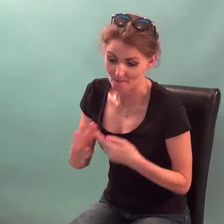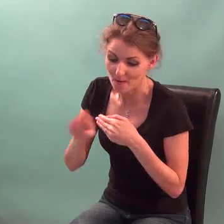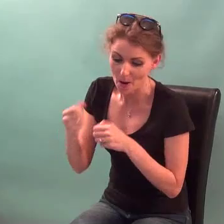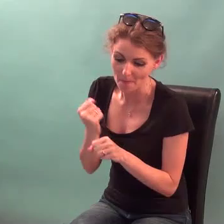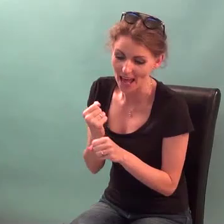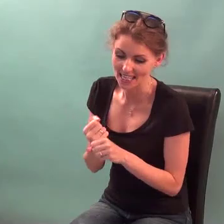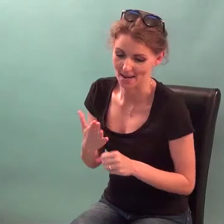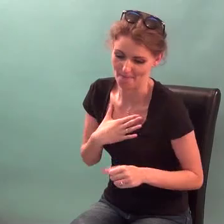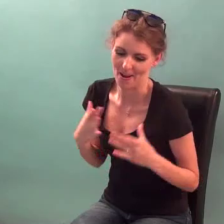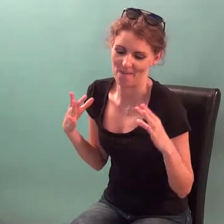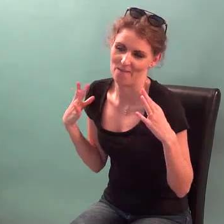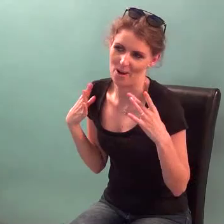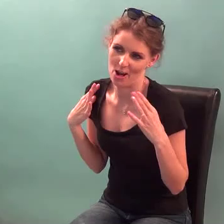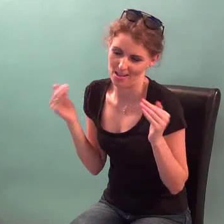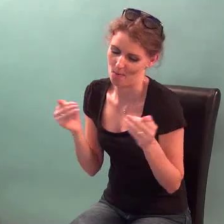Po pracy mam wolne.